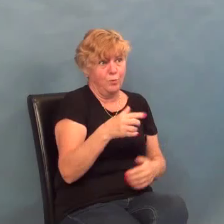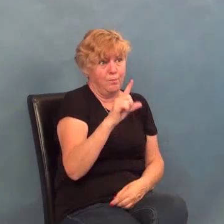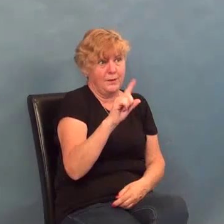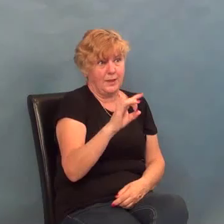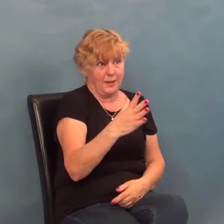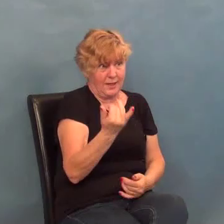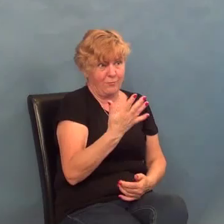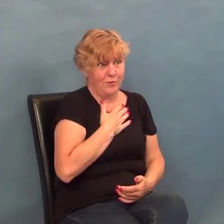Zawsze masz wolne.